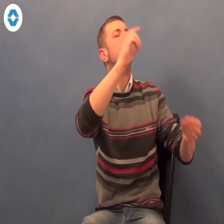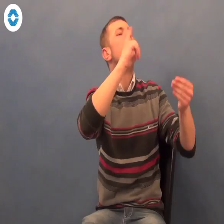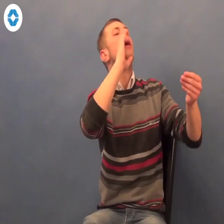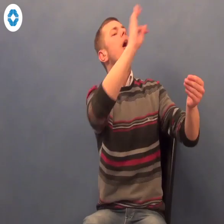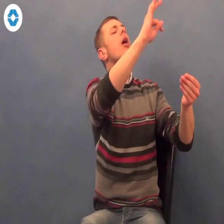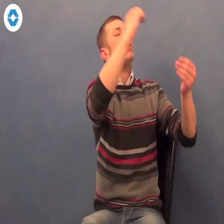Twój kapelusz.